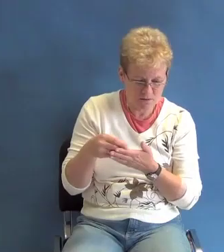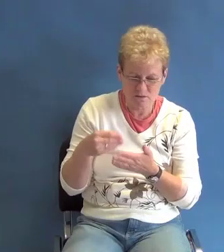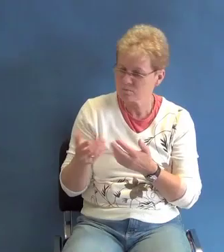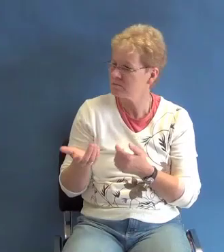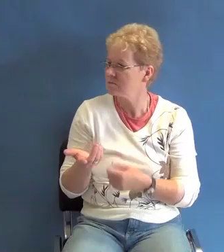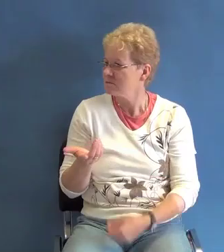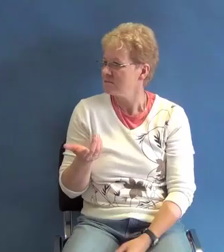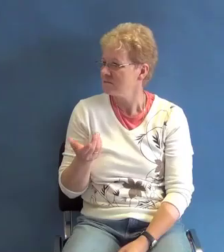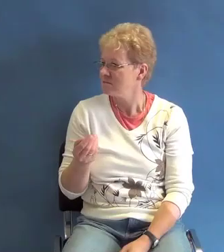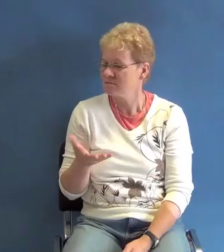Do sklepu.